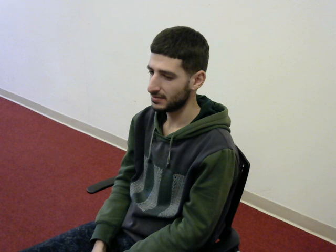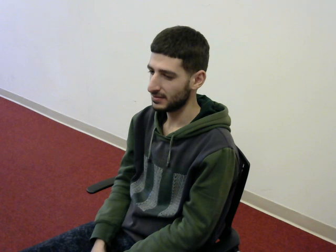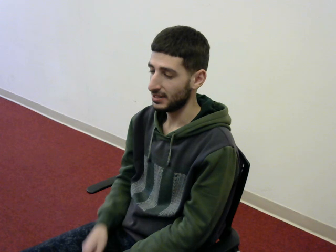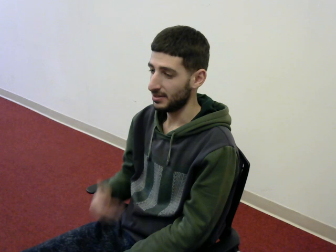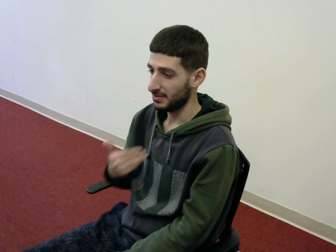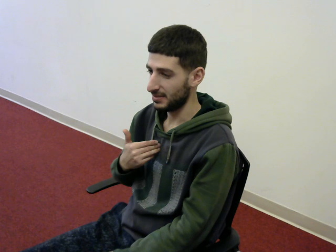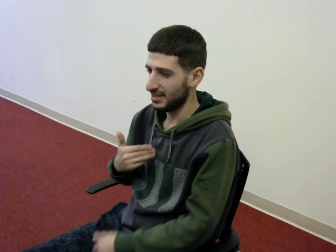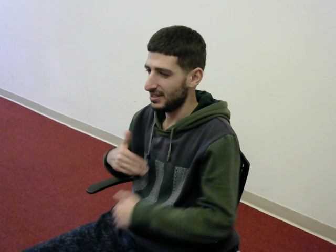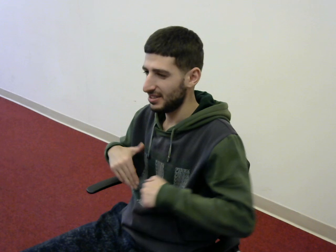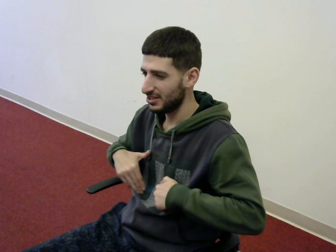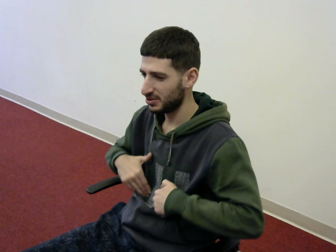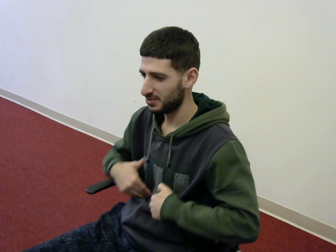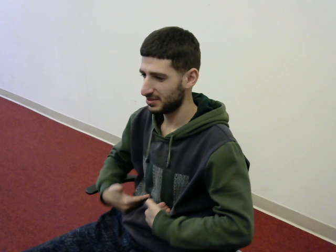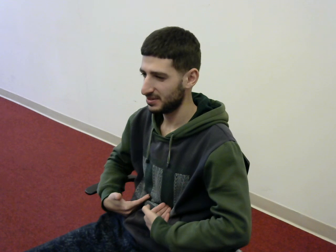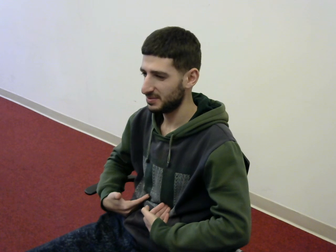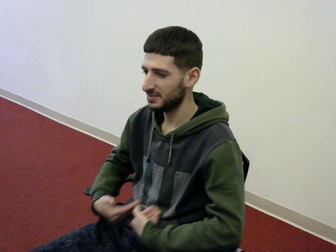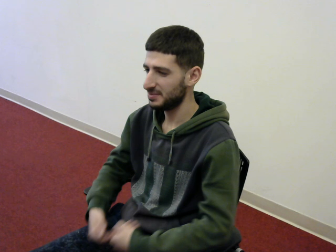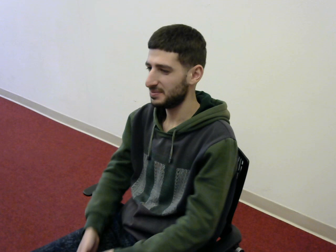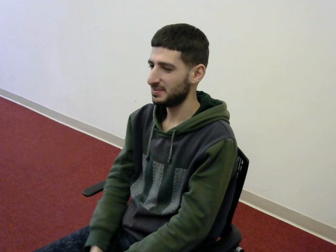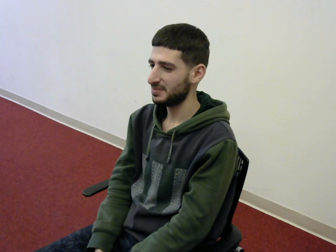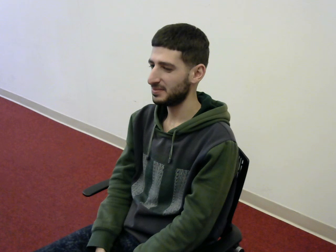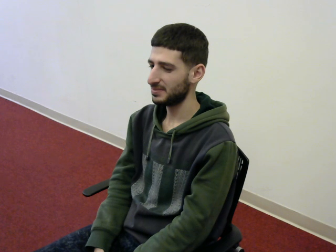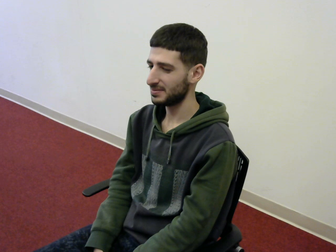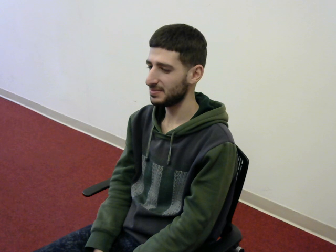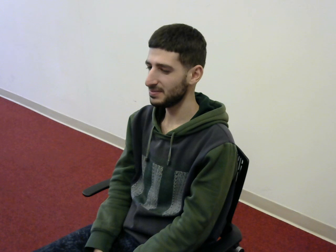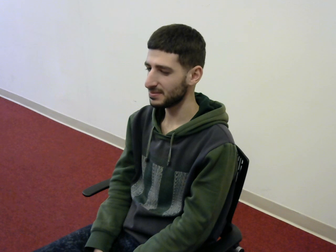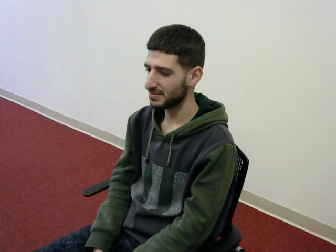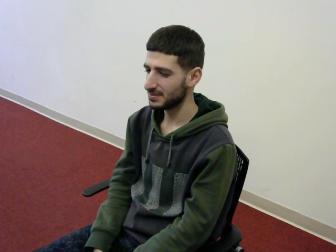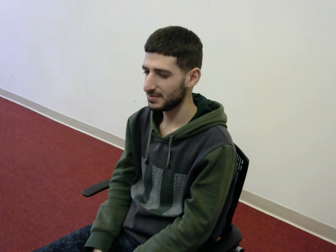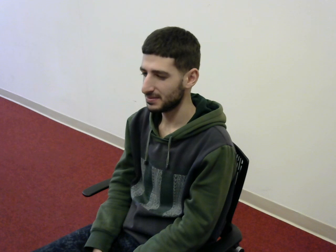Mən acmışam